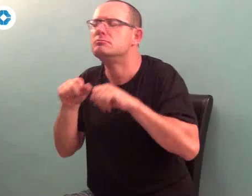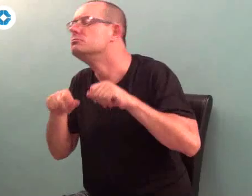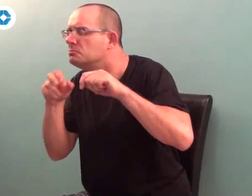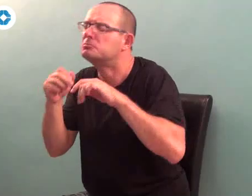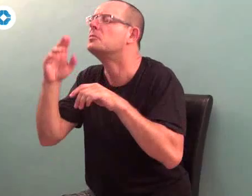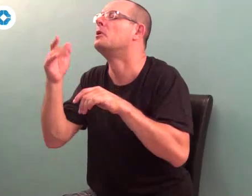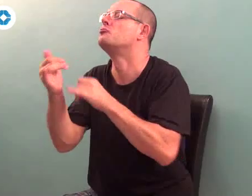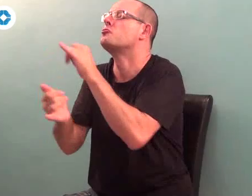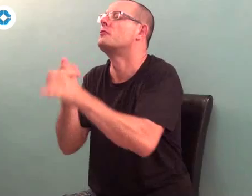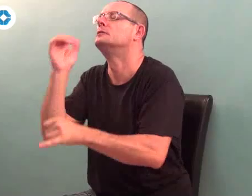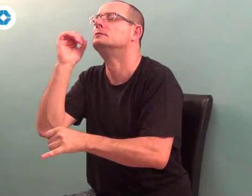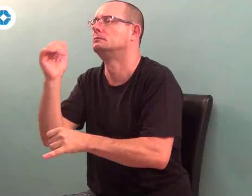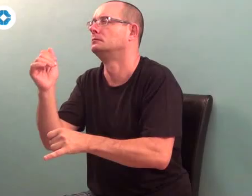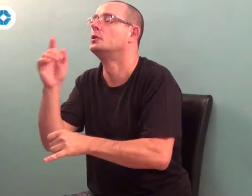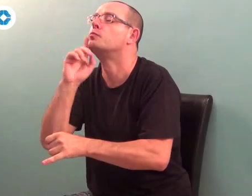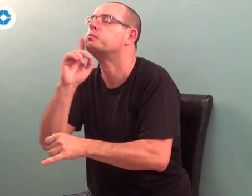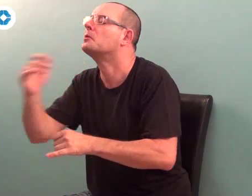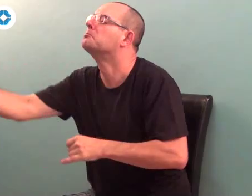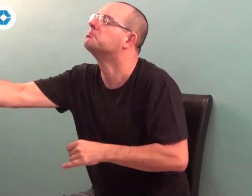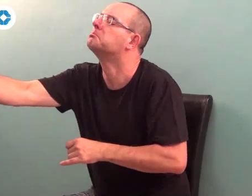Nadjeżdża chłopiec na rowerze.